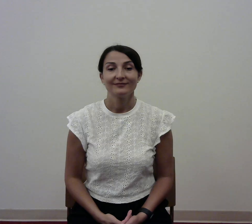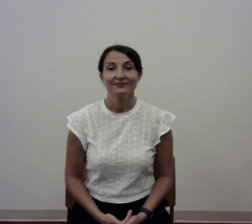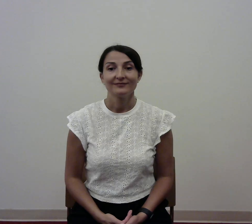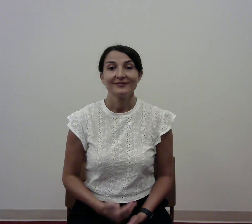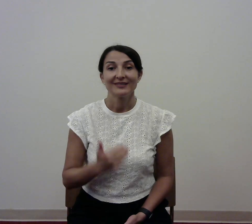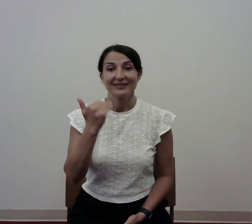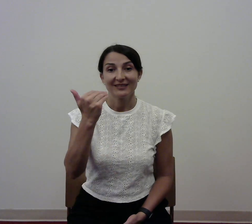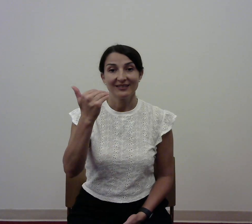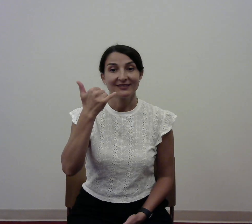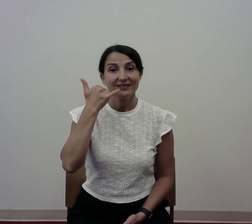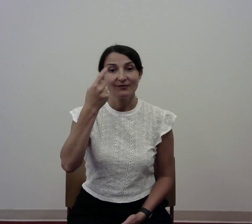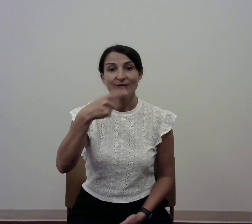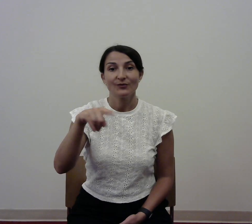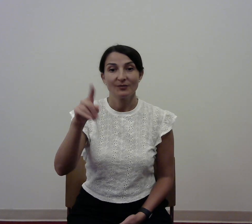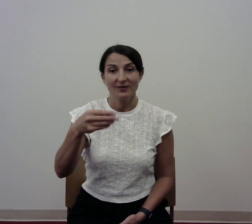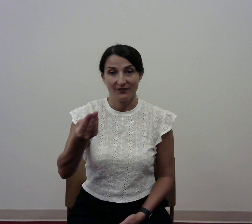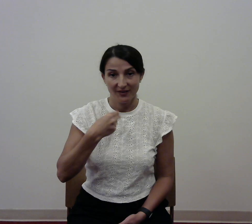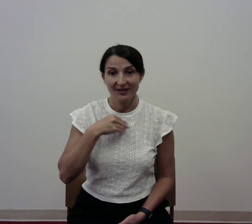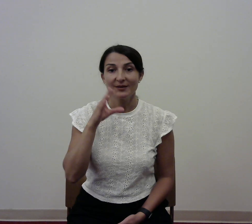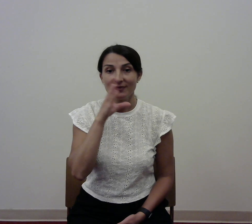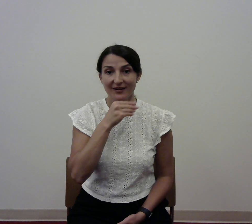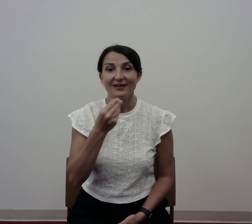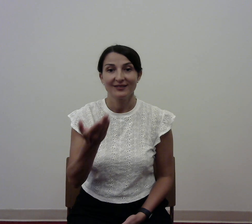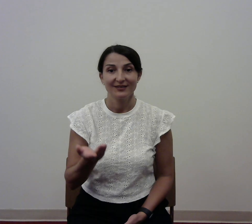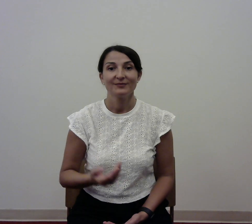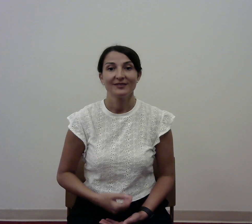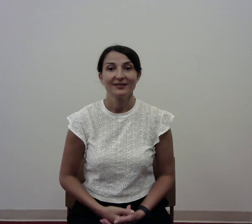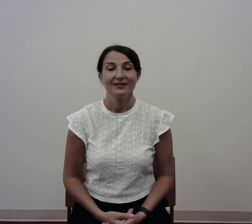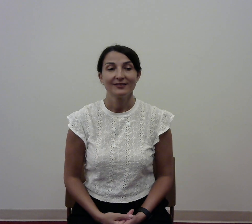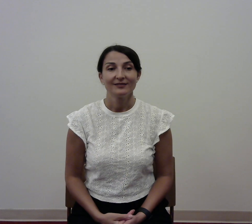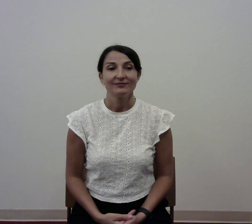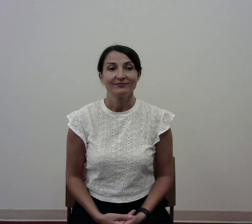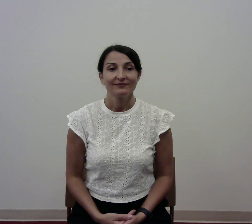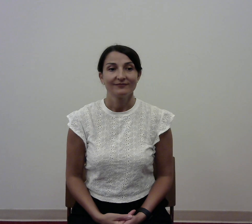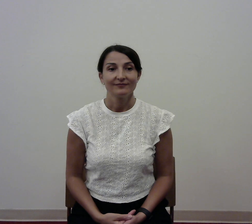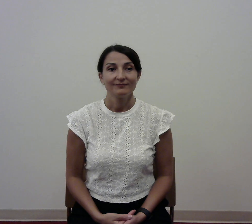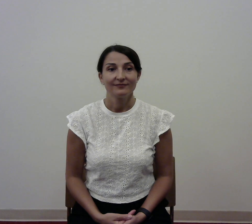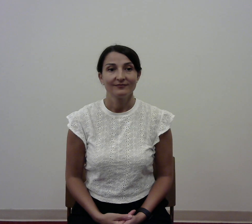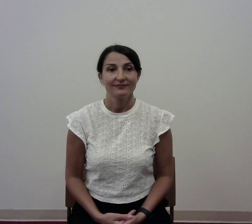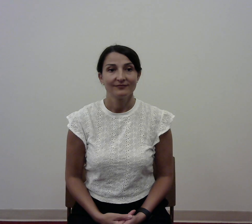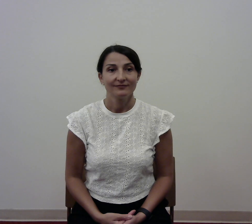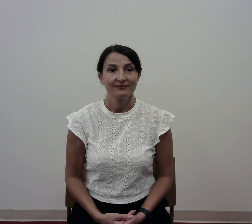Siz telefon nömrənizi verə bilərsinizmi?